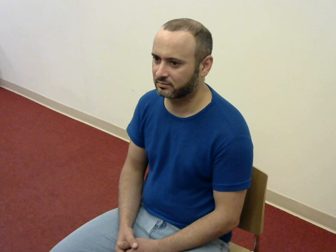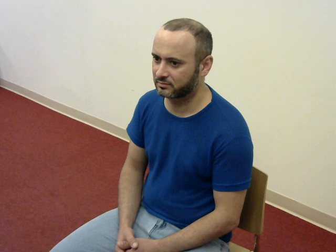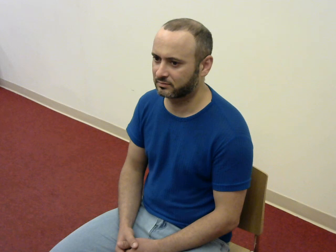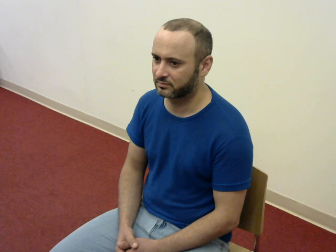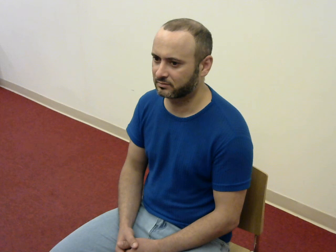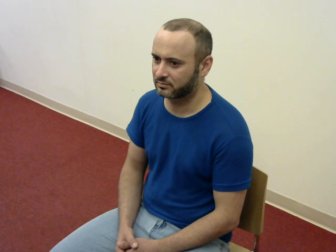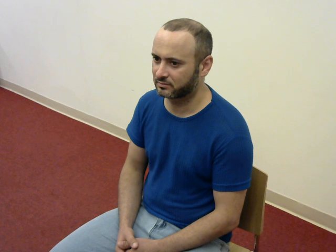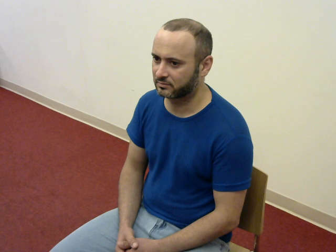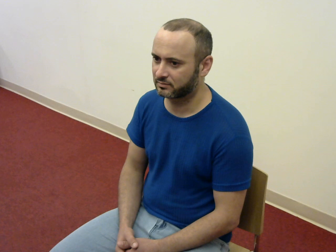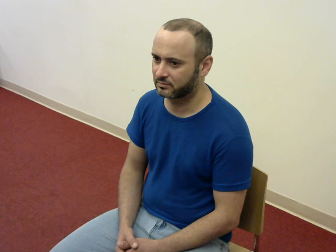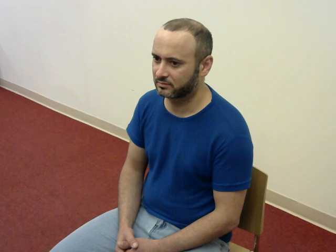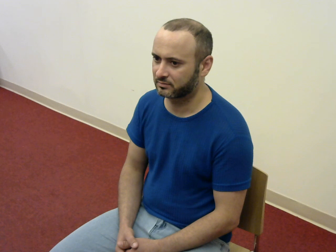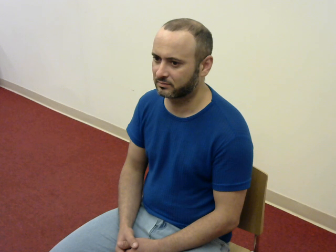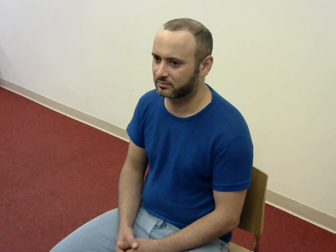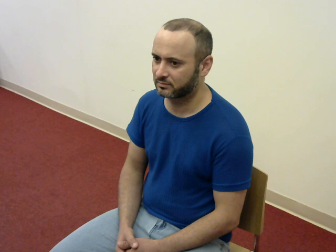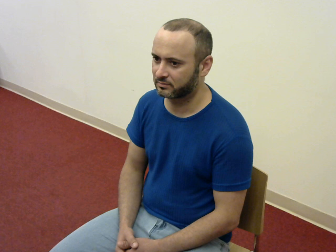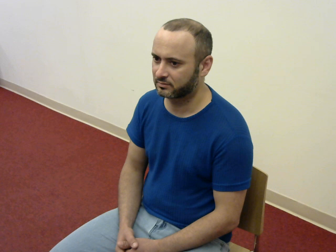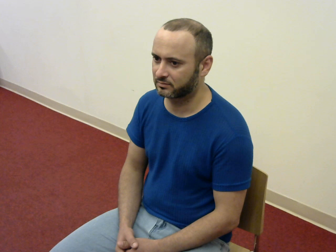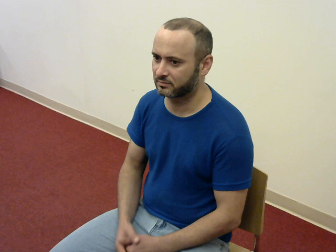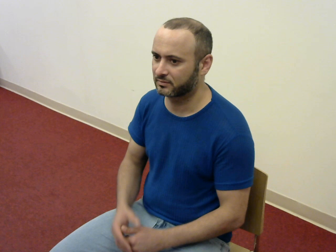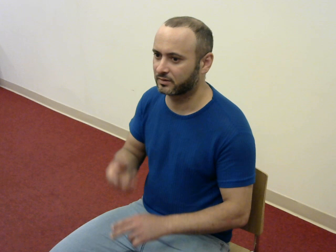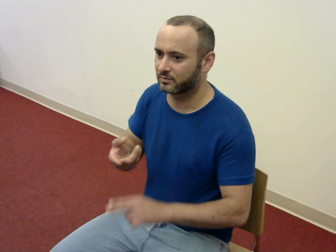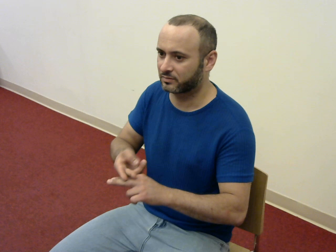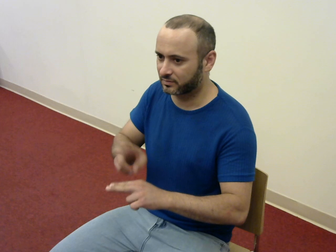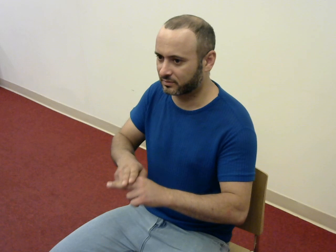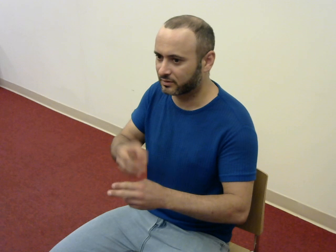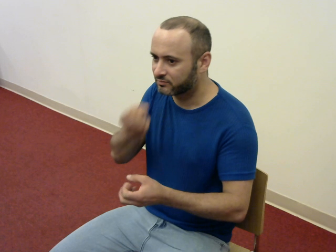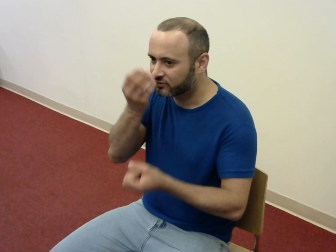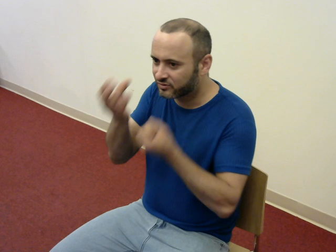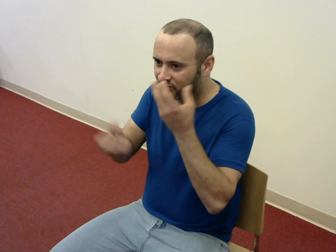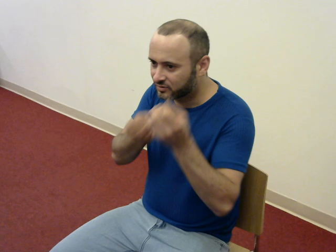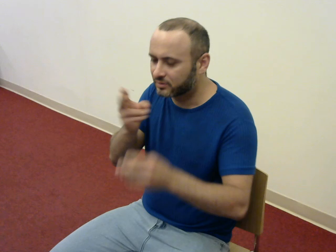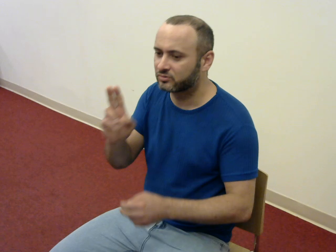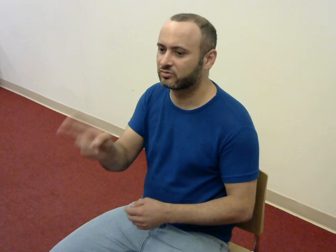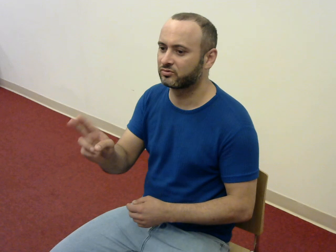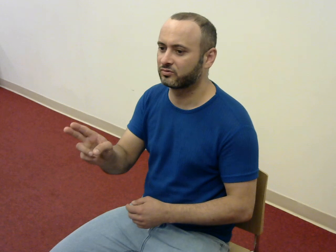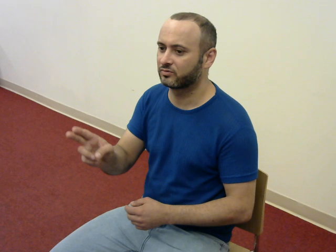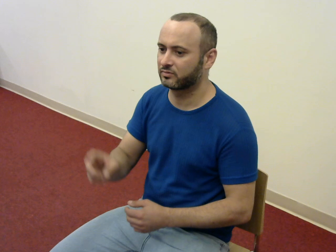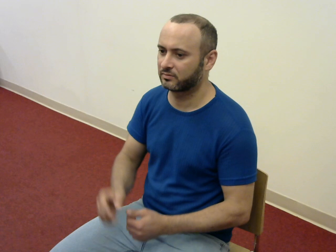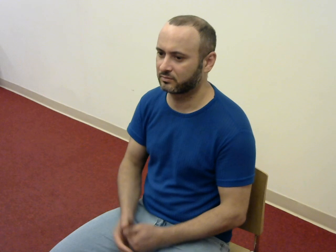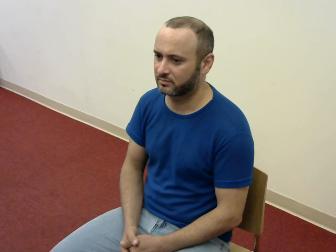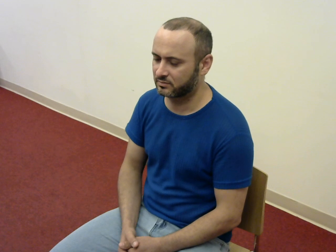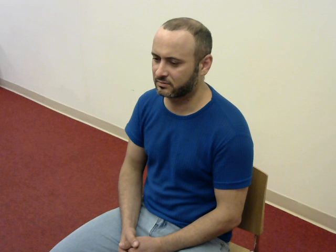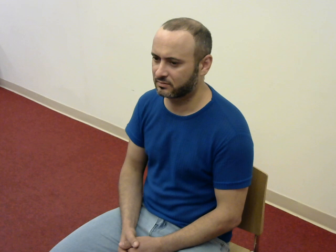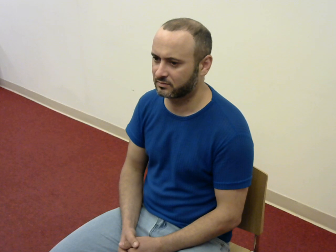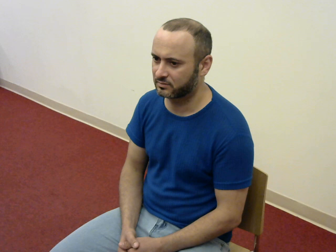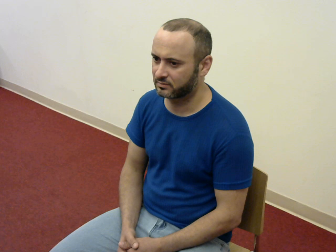Bu çiçəklər kimindir?